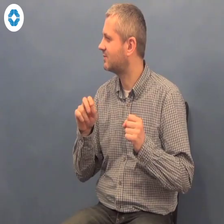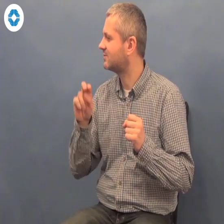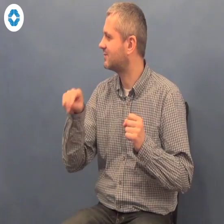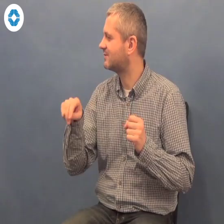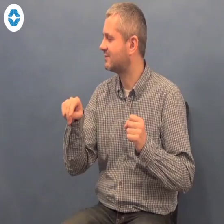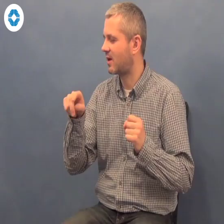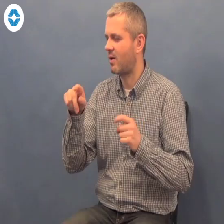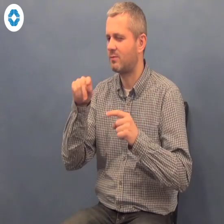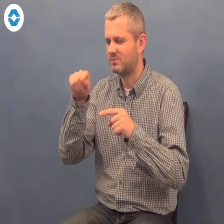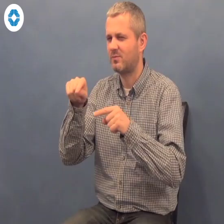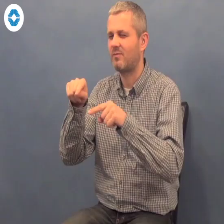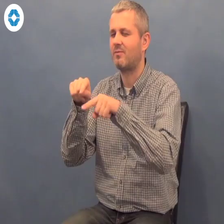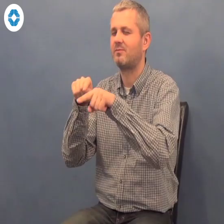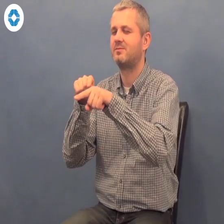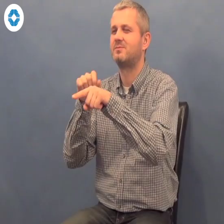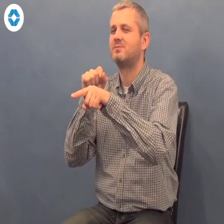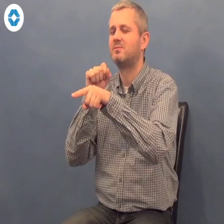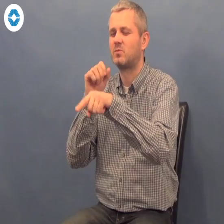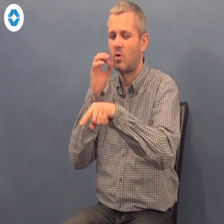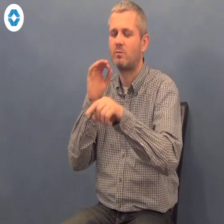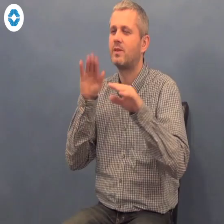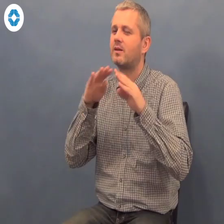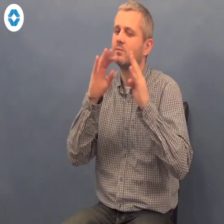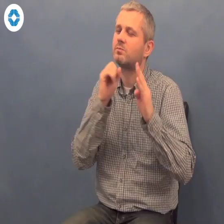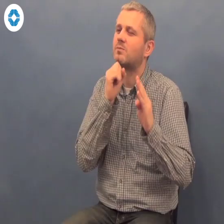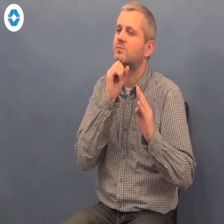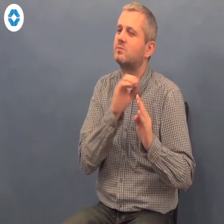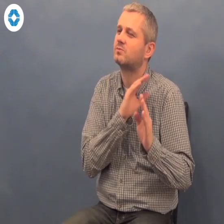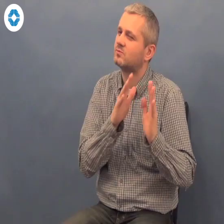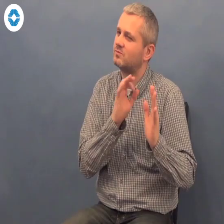Tam, babcia... dobrze, ptak w klatce jest babci, która się nim opiekuje.